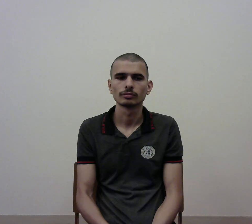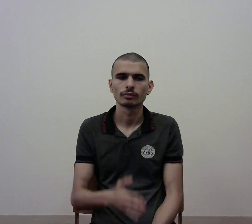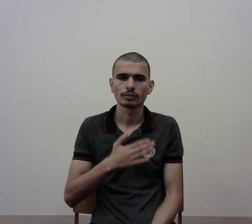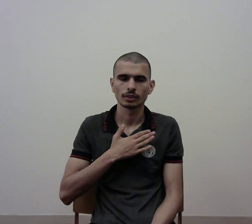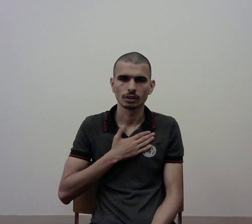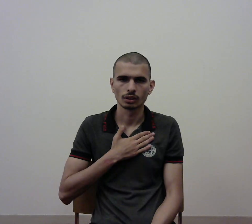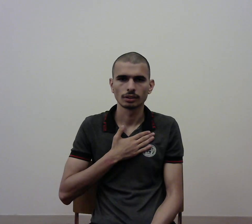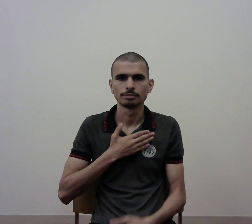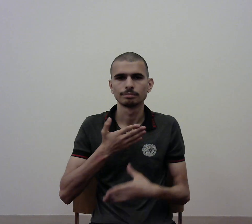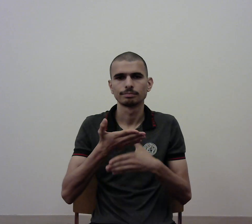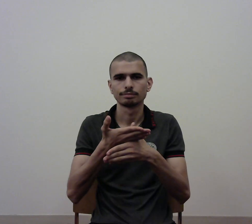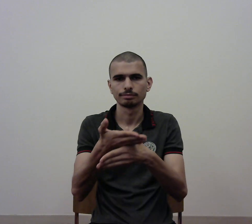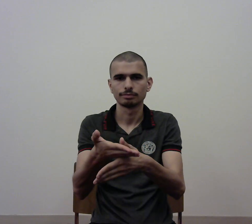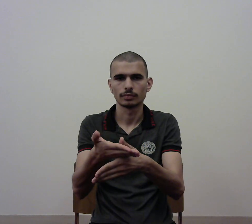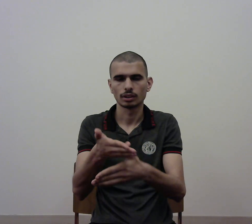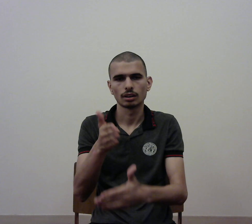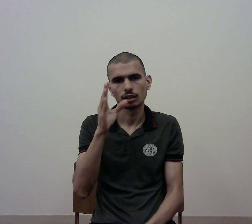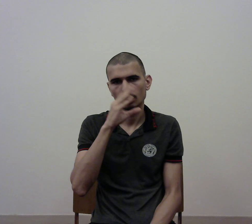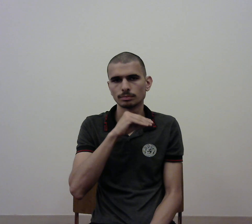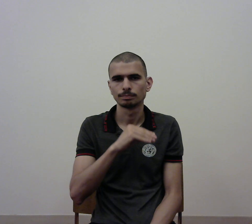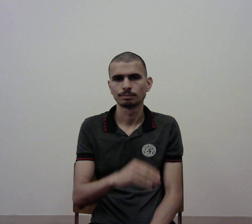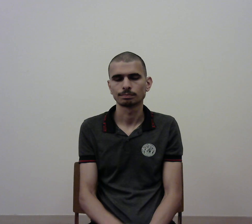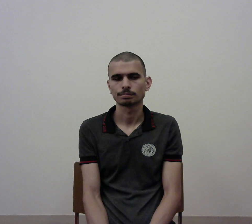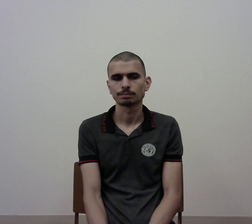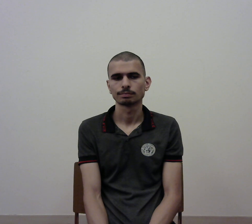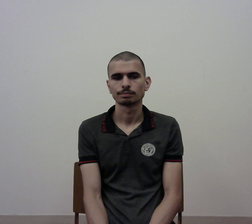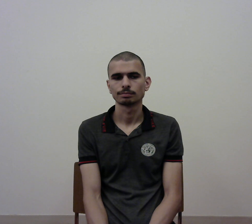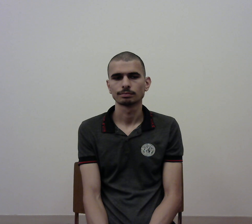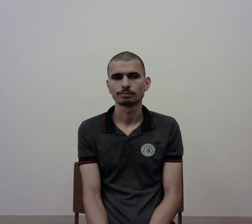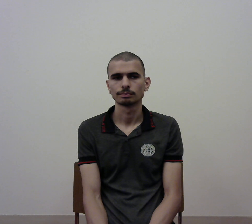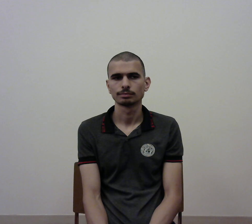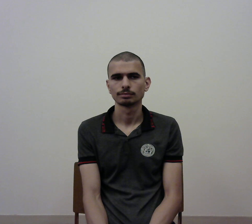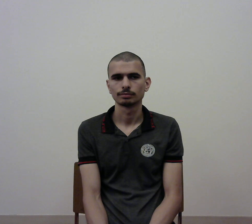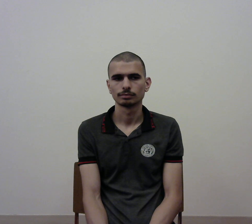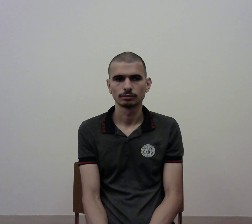Mənə kömək edə bilərsinizmi?